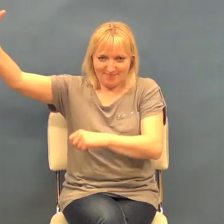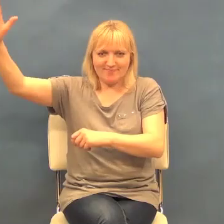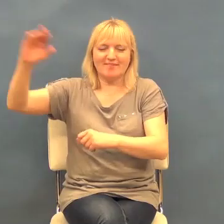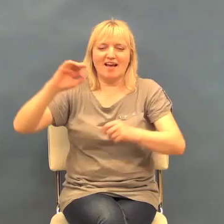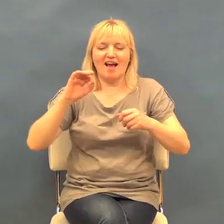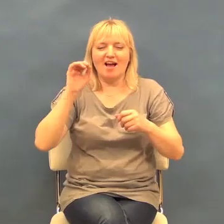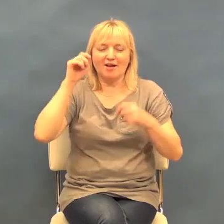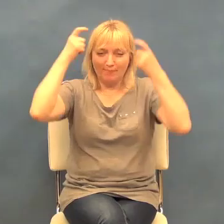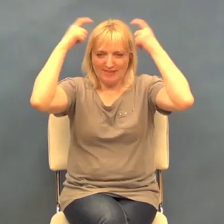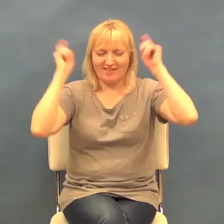Wisi na ścianie.